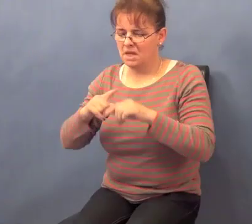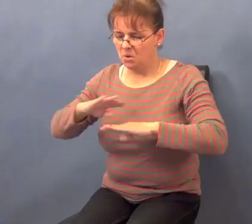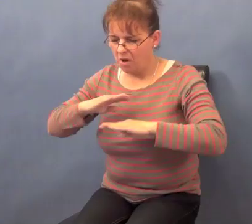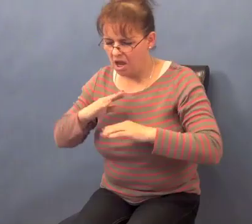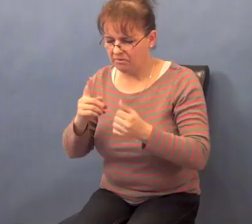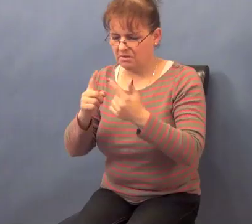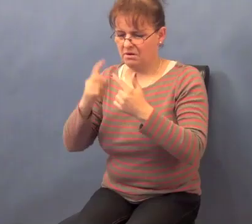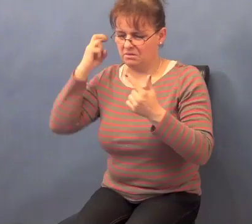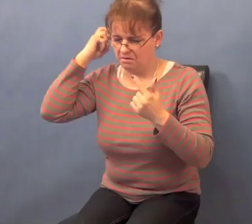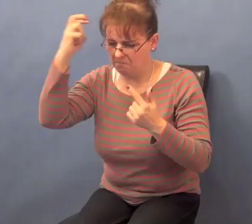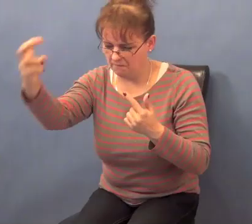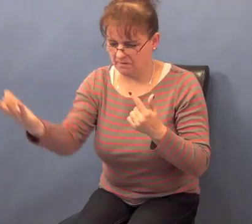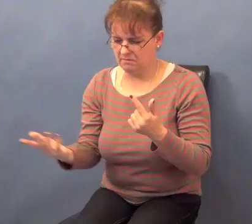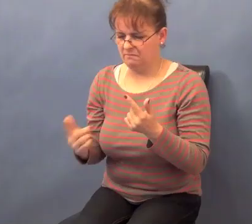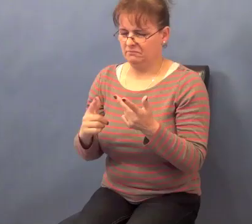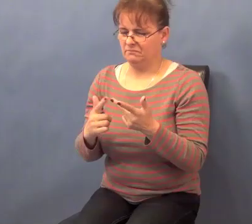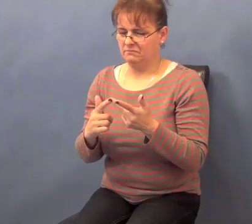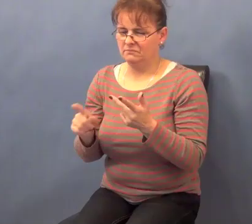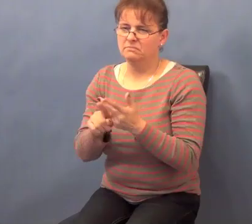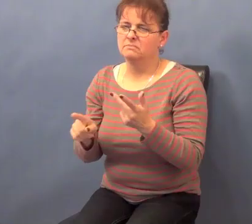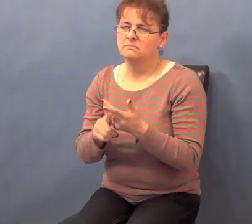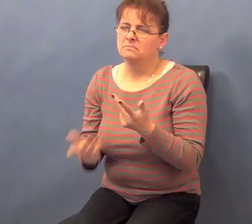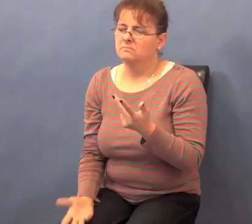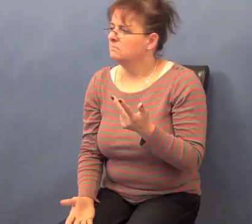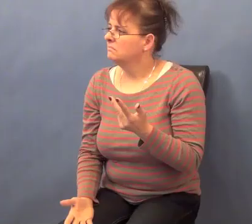To samo jak ławka, tramwaj... to samo.